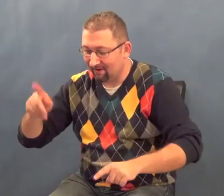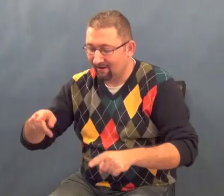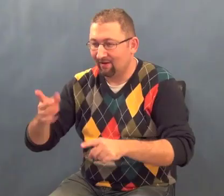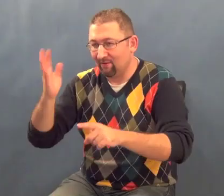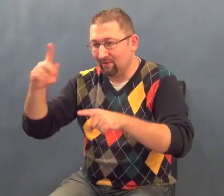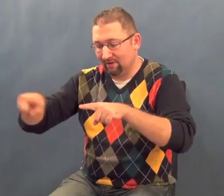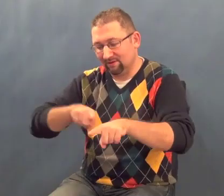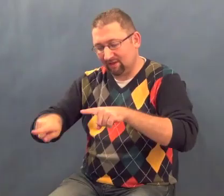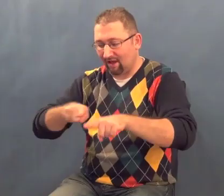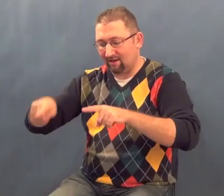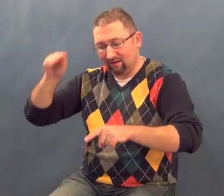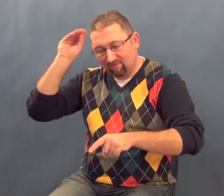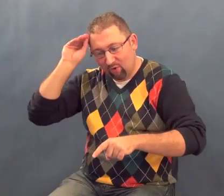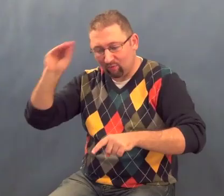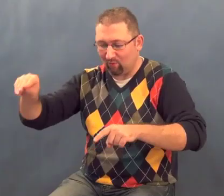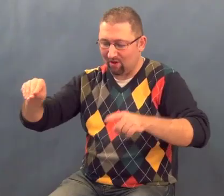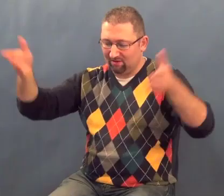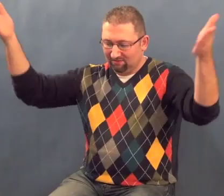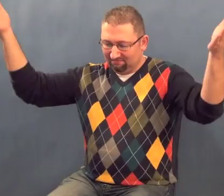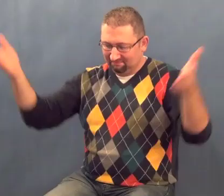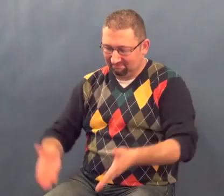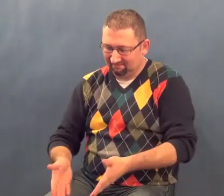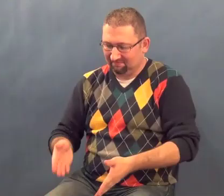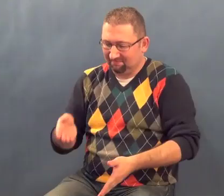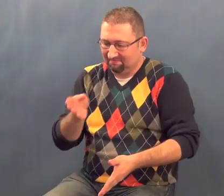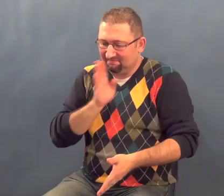Czyli ten znak informuje o rowie.